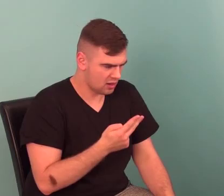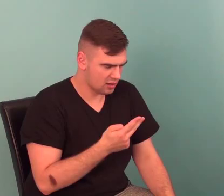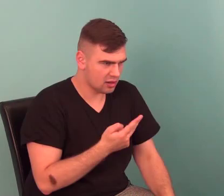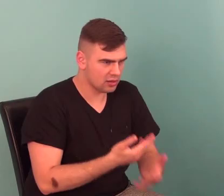Dlaczego dwa?